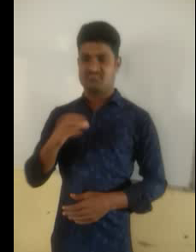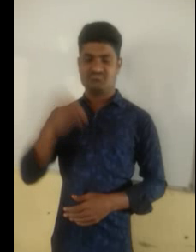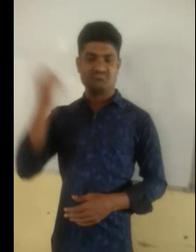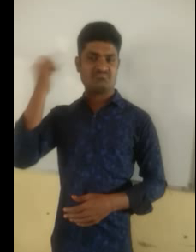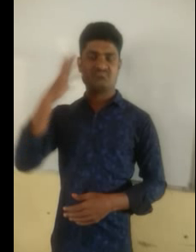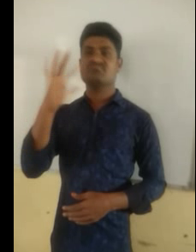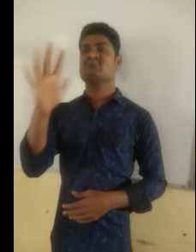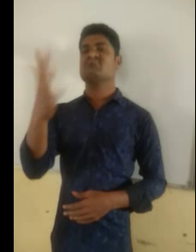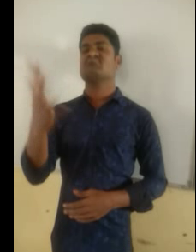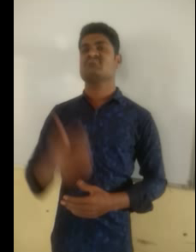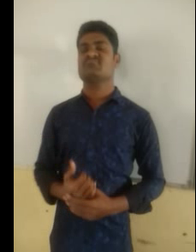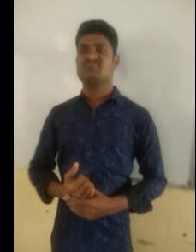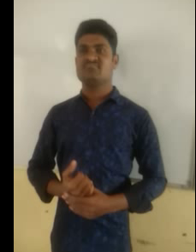i do not agree